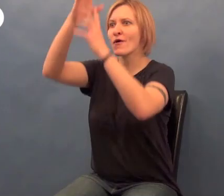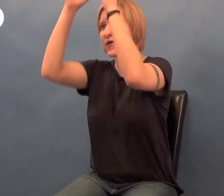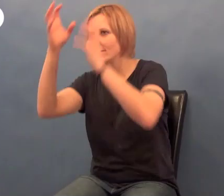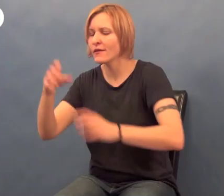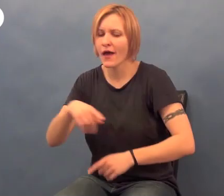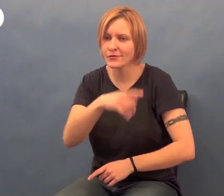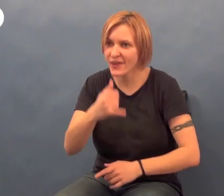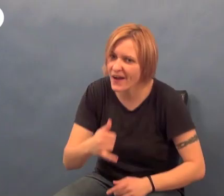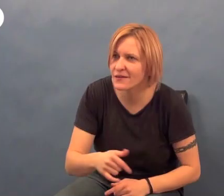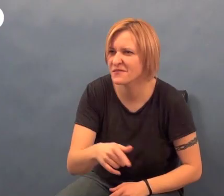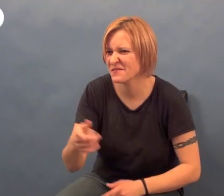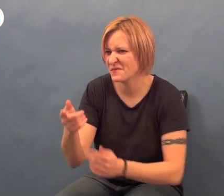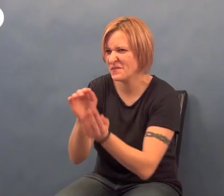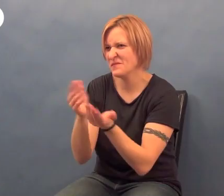Tam dziecko znajduje... coś małego, nie wiem, co to.